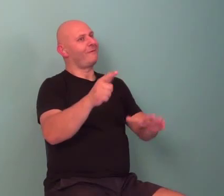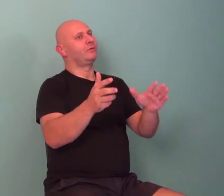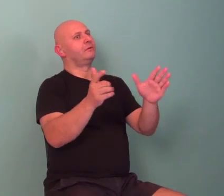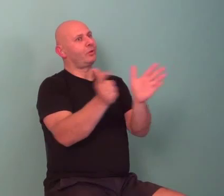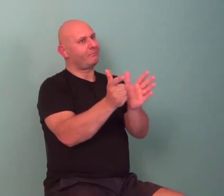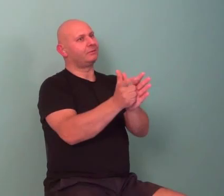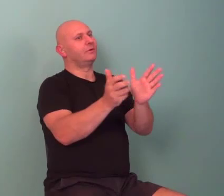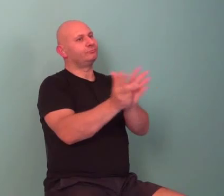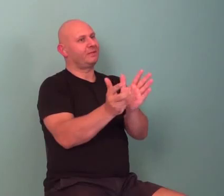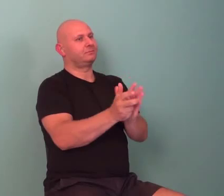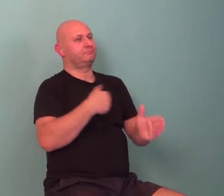Powinno być siedemnasta, osiemnasta.